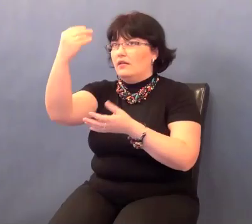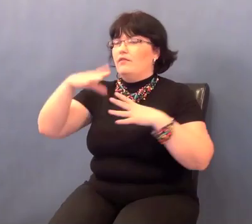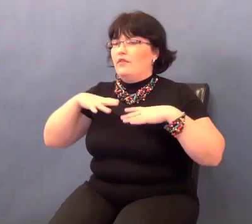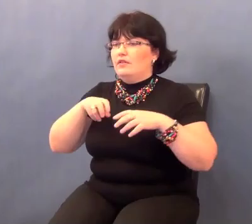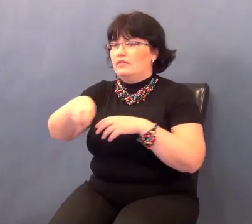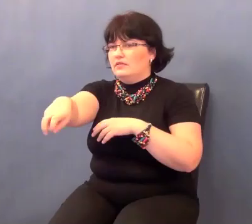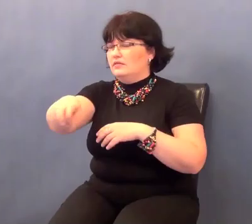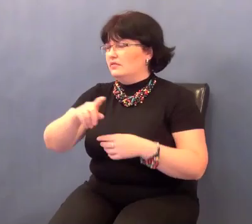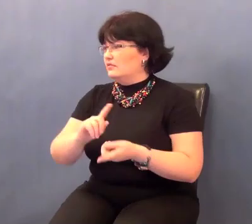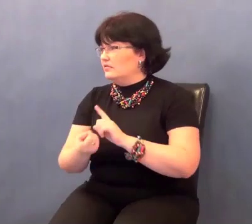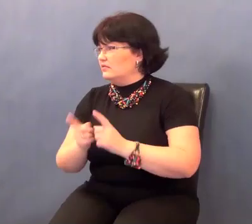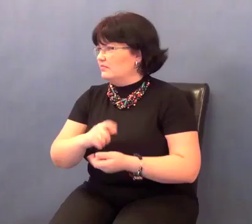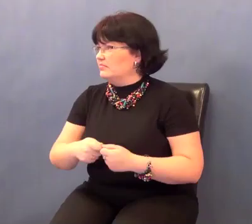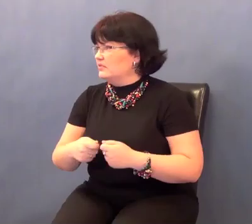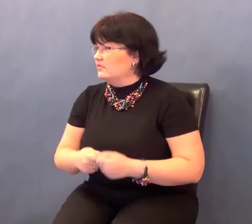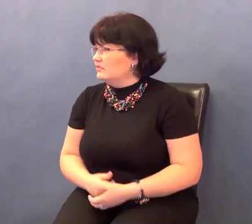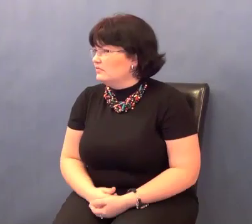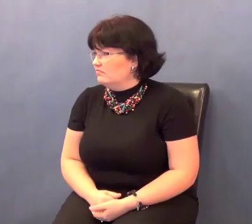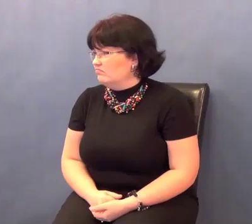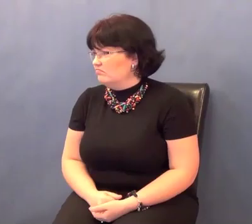Jak zgaszona to znaczy, że jest wolne, to wtedy zamiana jest i trzeba pilnować, by nie przeszkadzać.